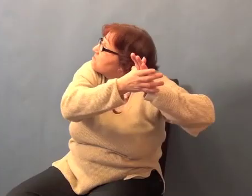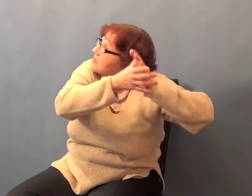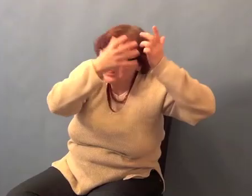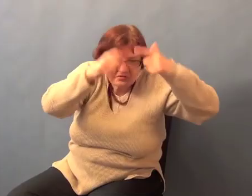Popatrzył na drzewo, ale pan nie reagował na jego zachowanie.